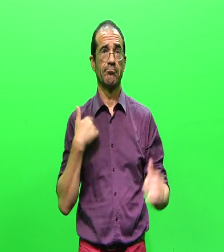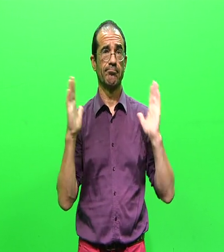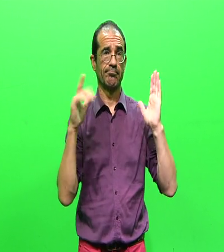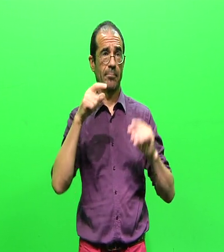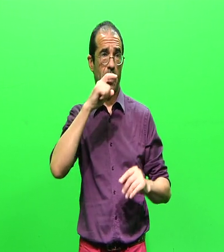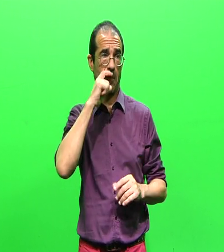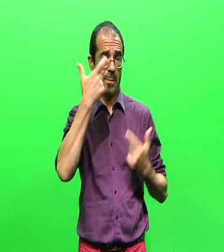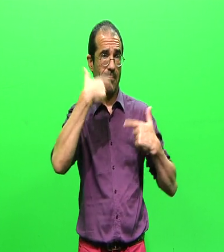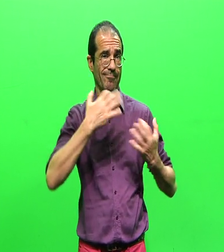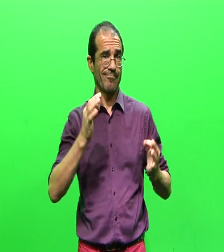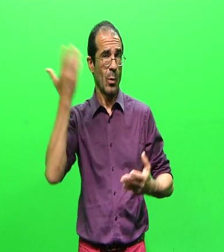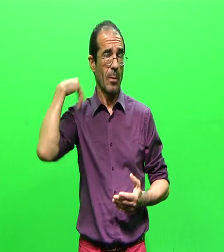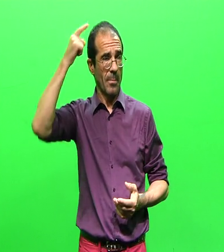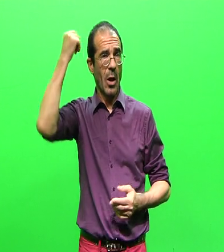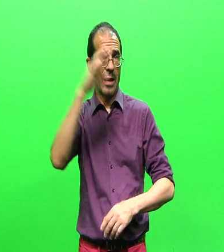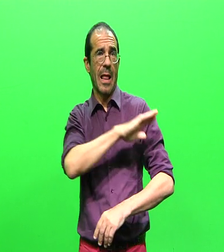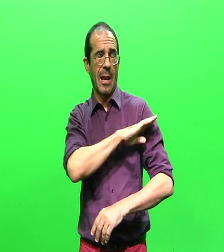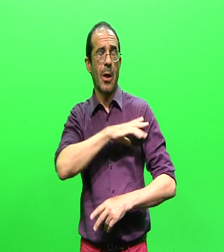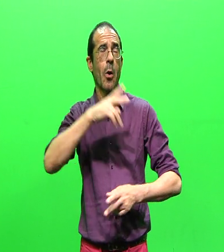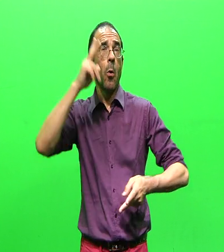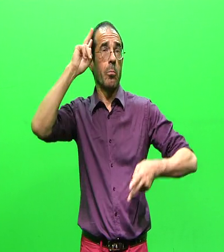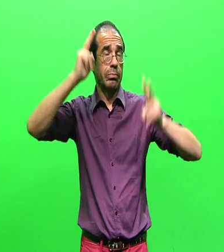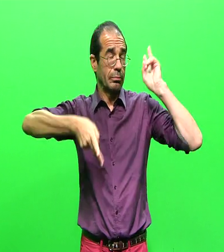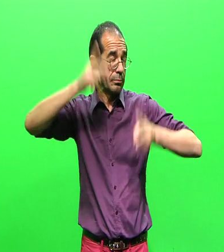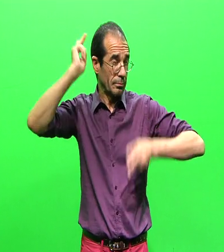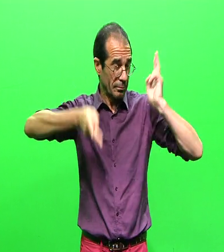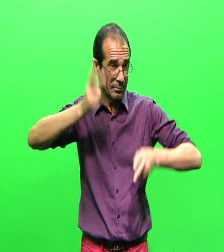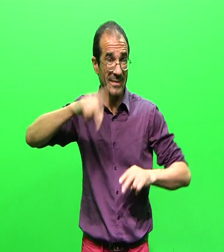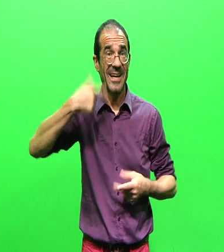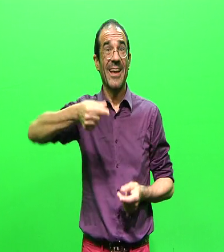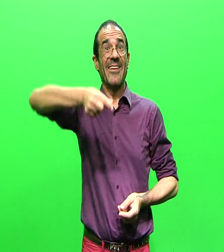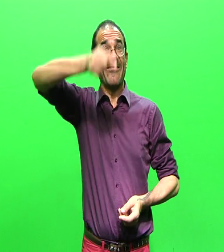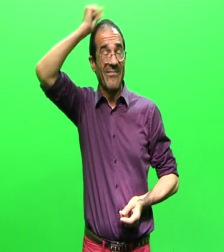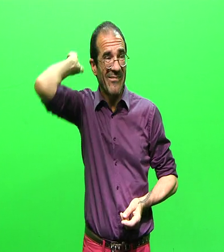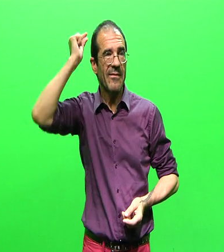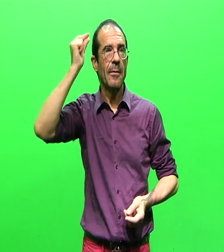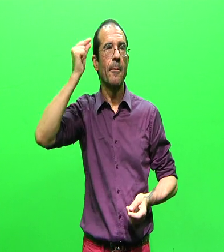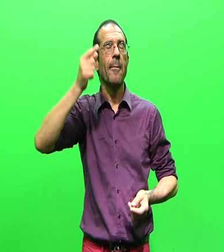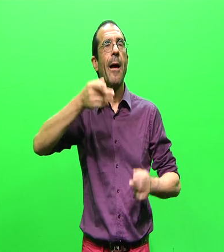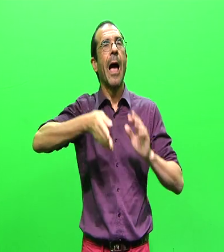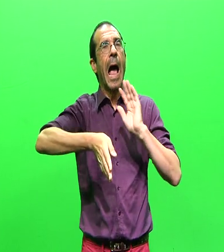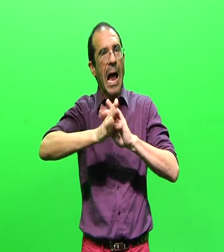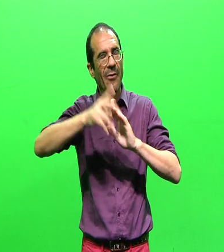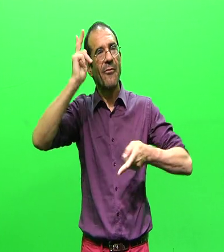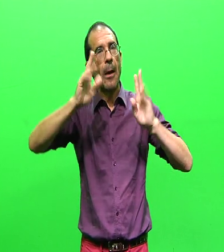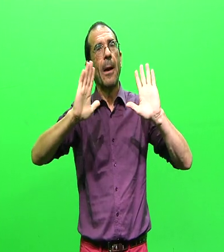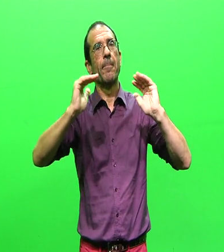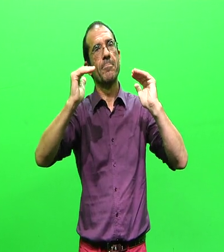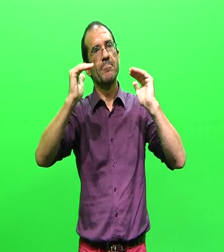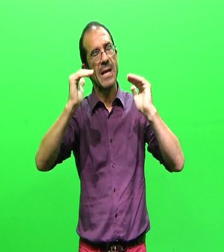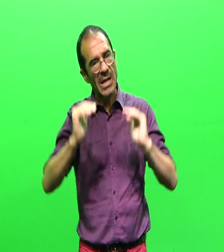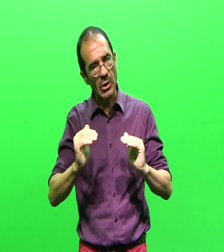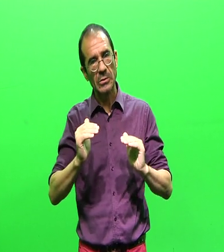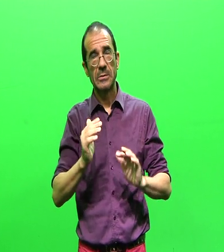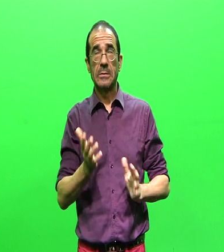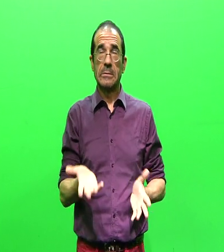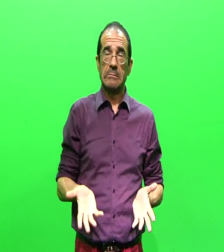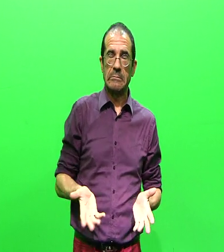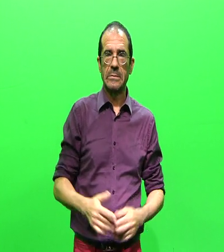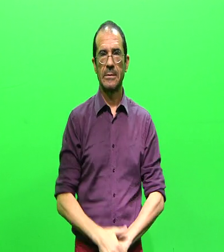Hi va haver una època que com a home portava els cabells llargs i em queien molt, quan me'l vaig tallar curt encara queia, però menys.